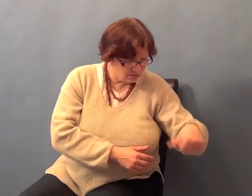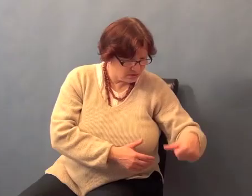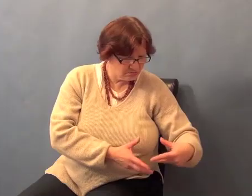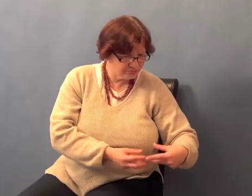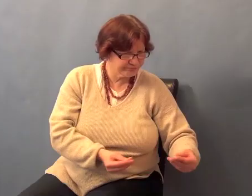Zniknął.